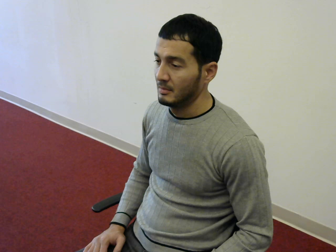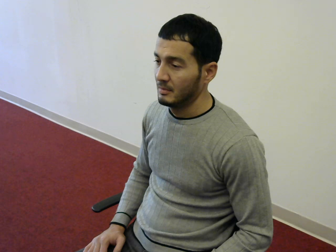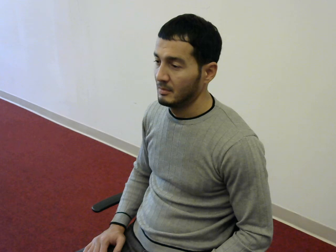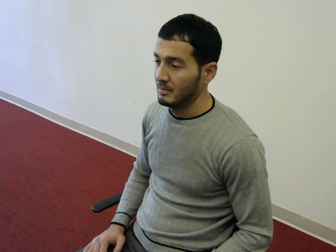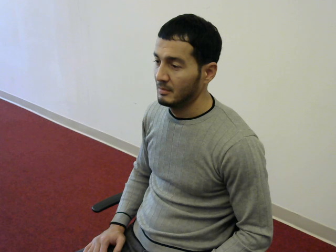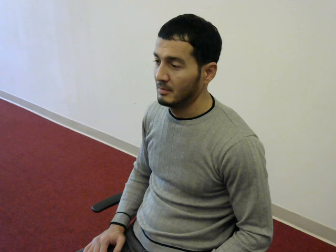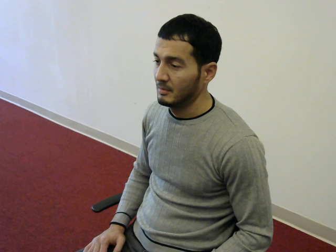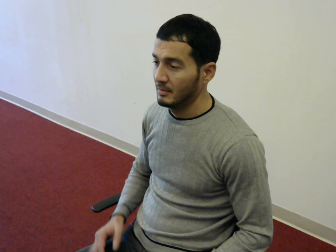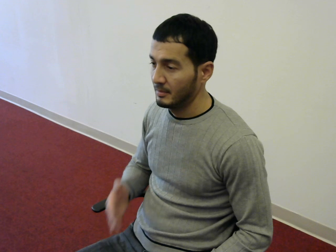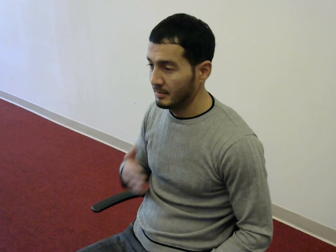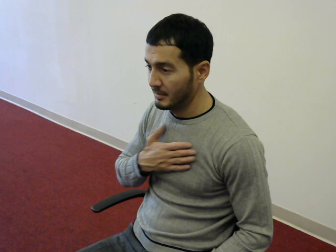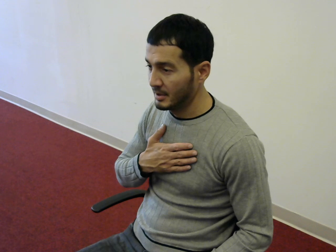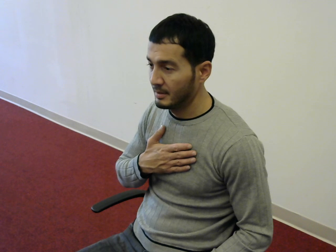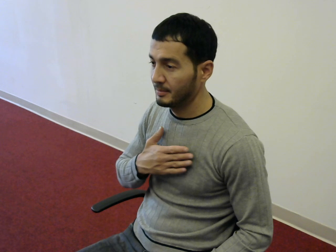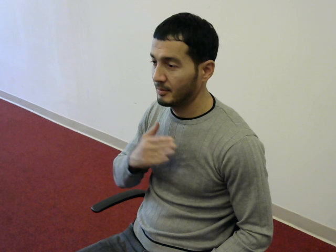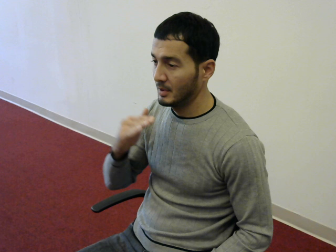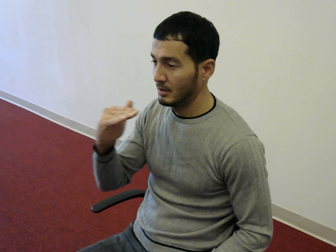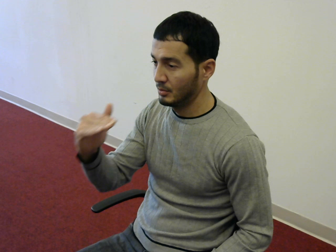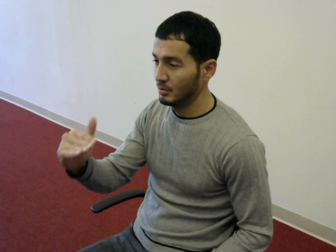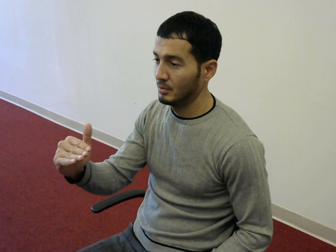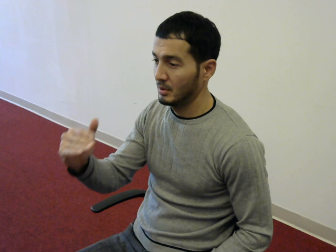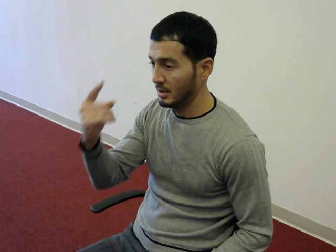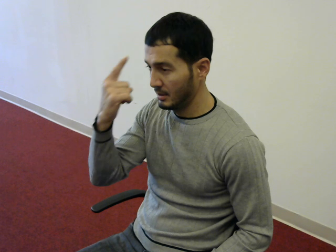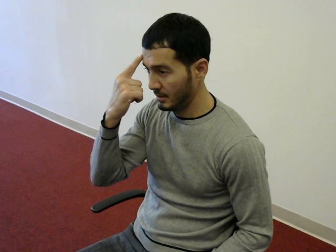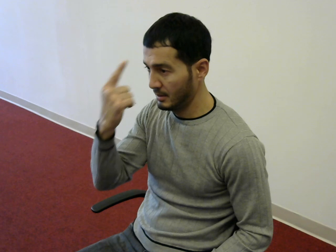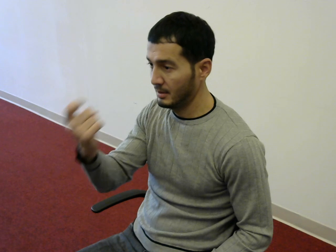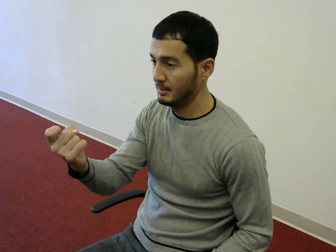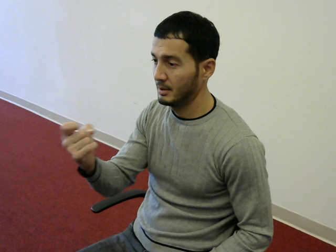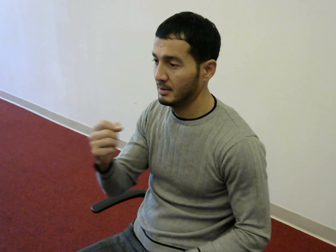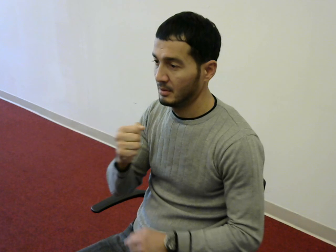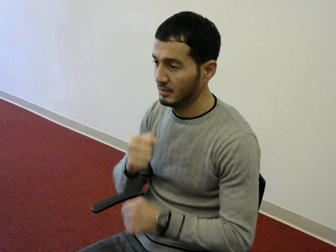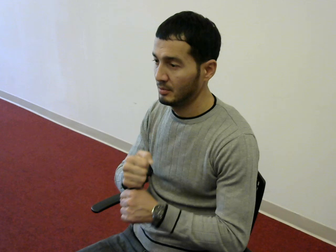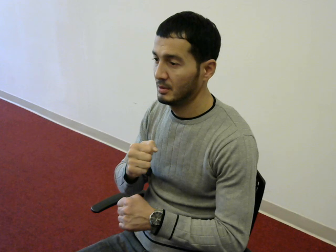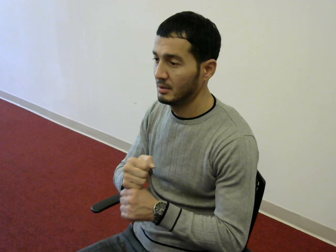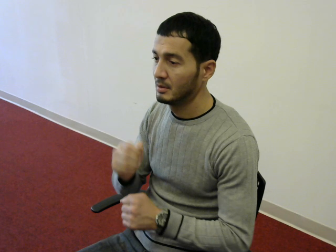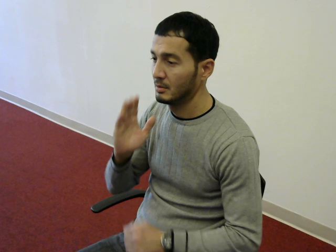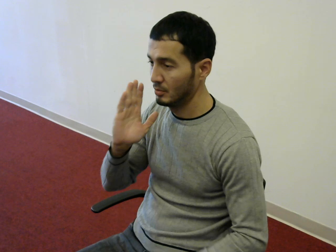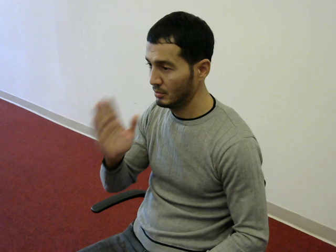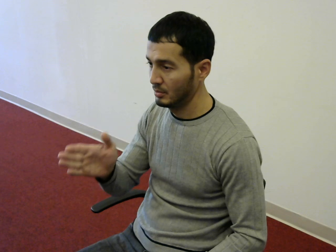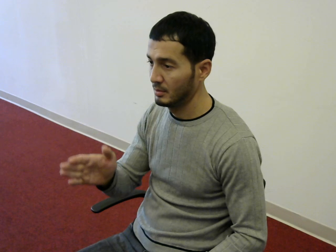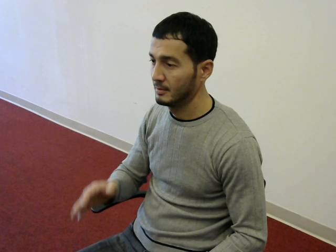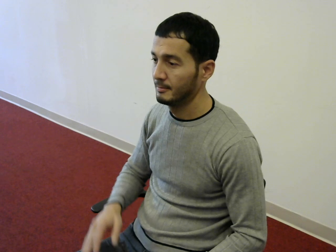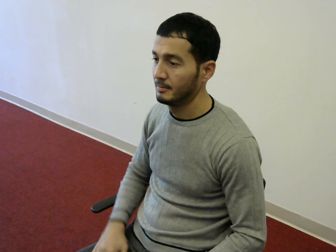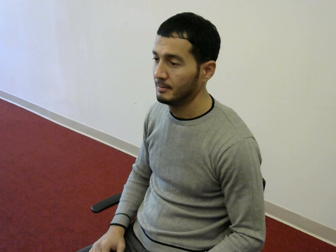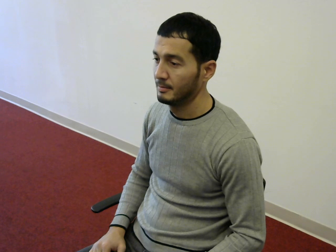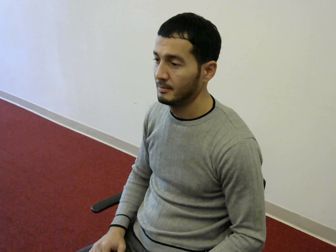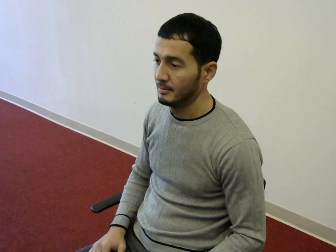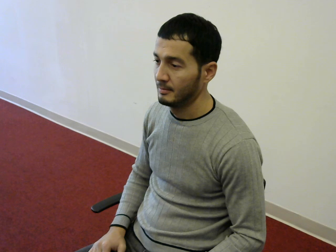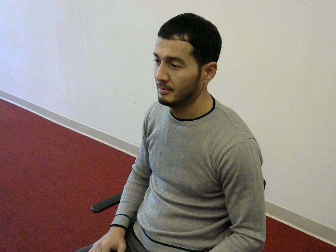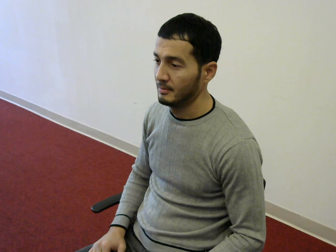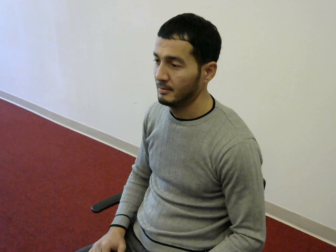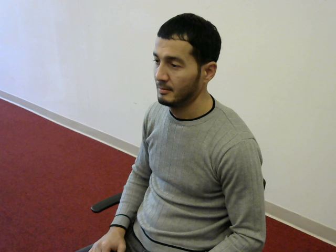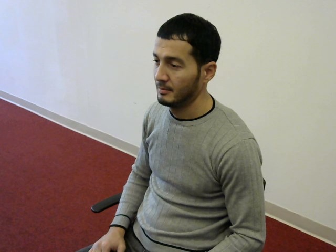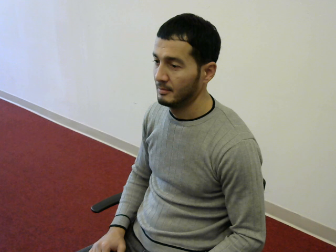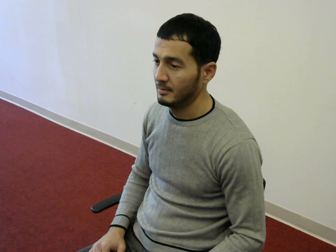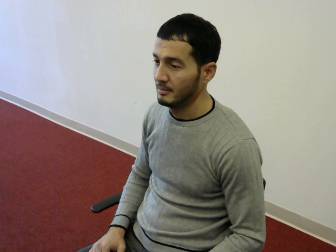Mən sizə xəbər edəcəyəm